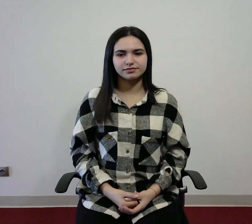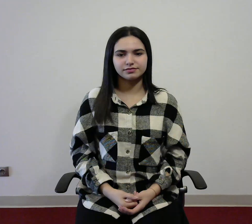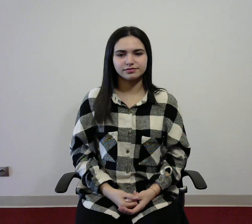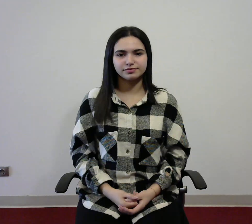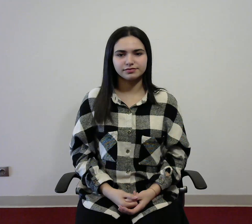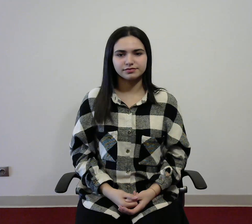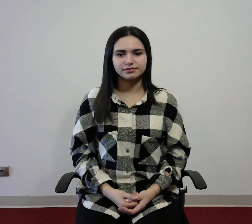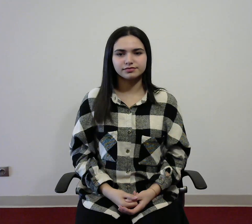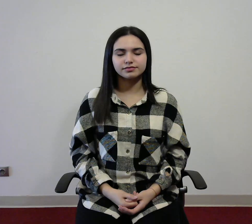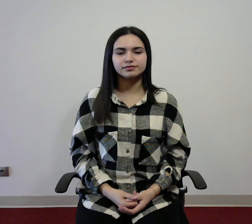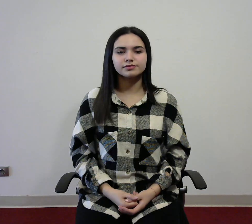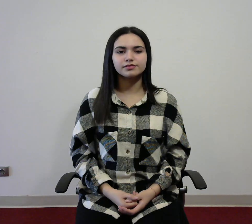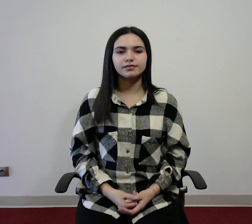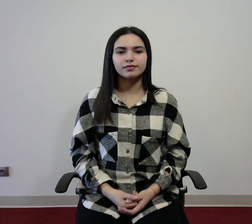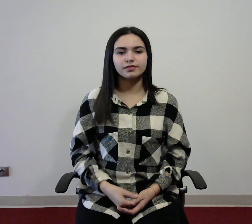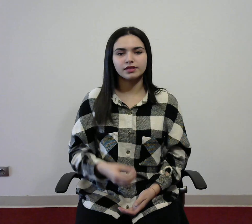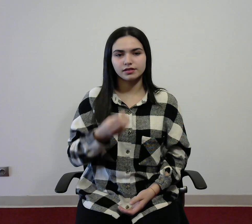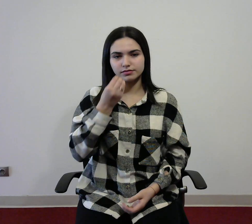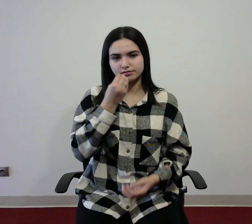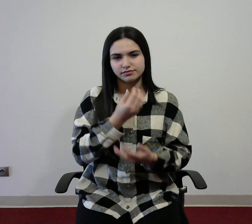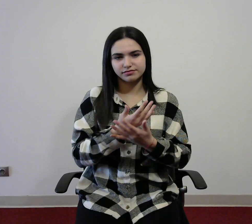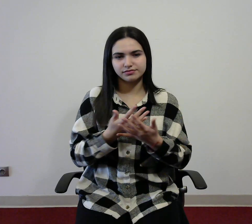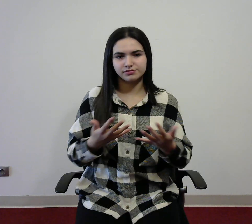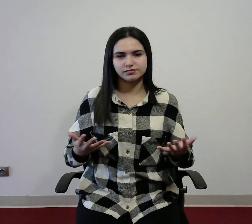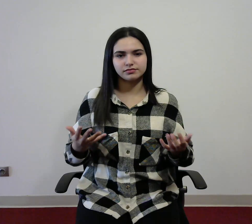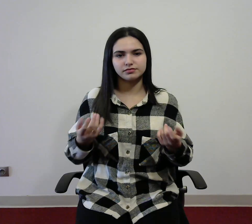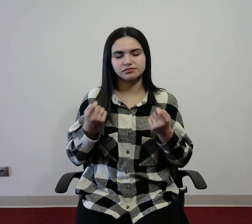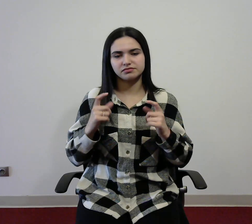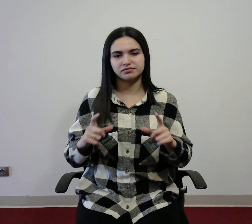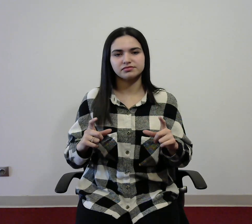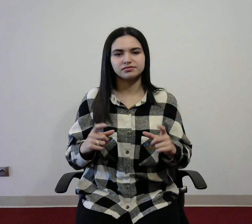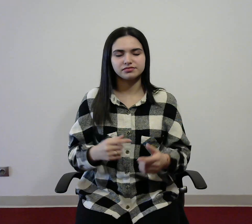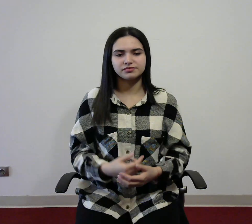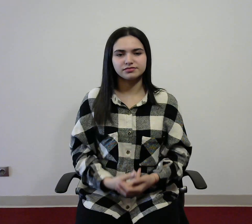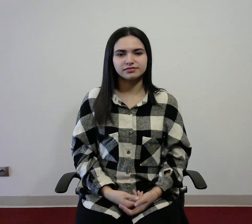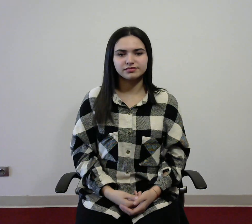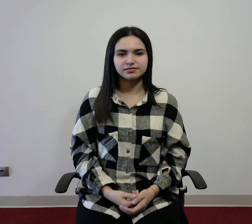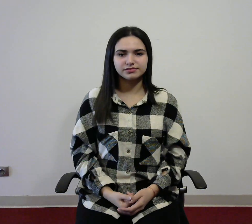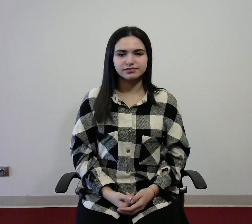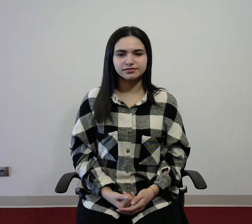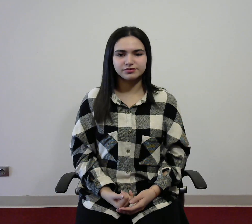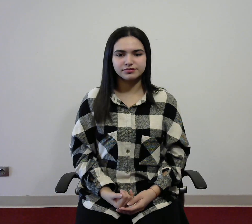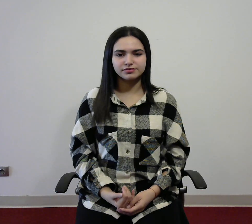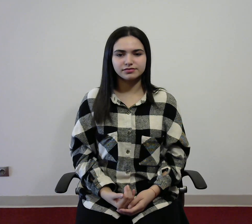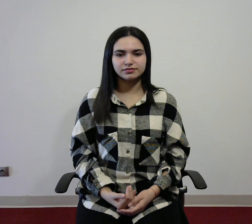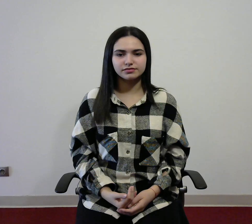Ərzaq bahalaşıb